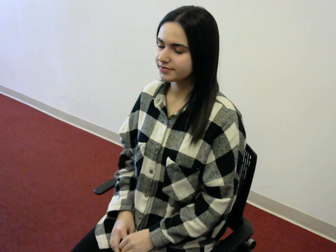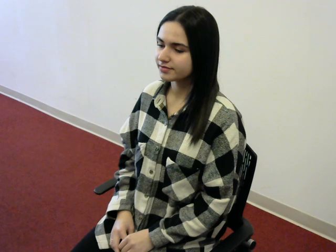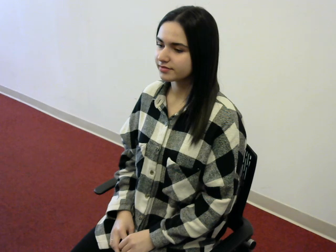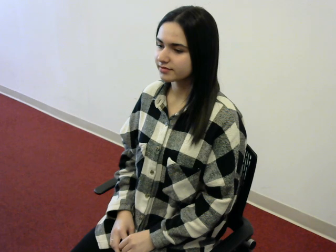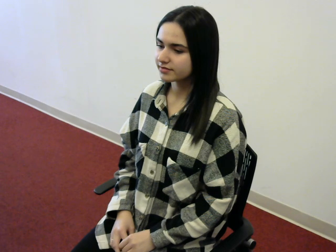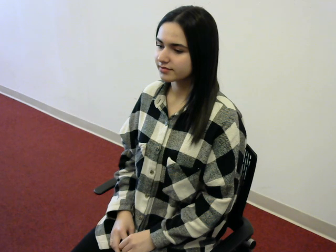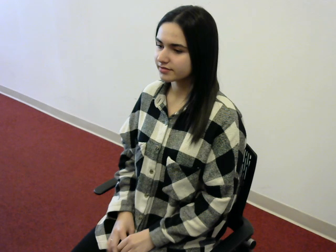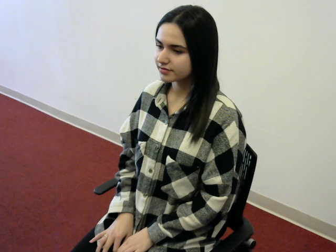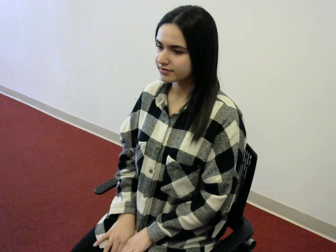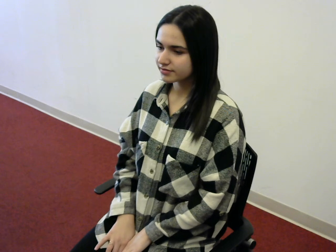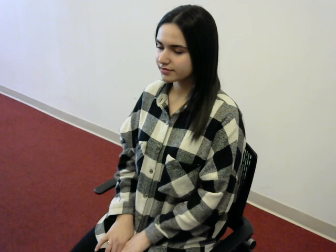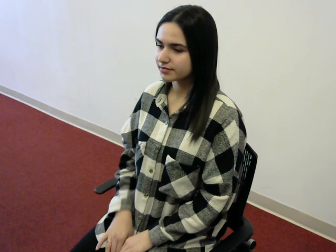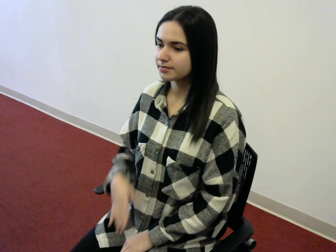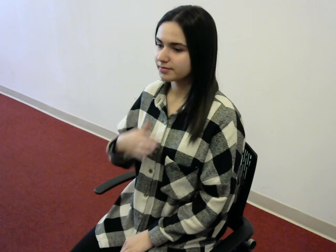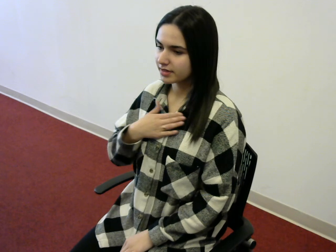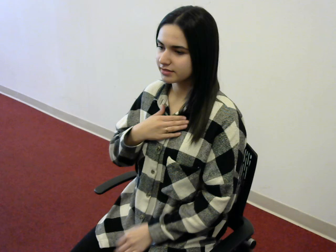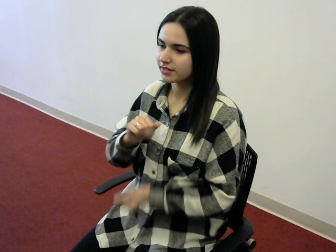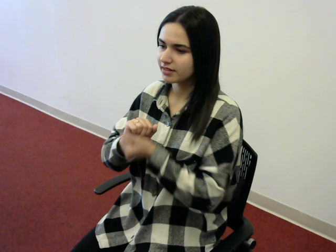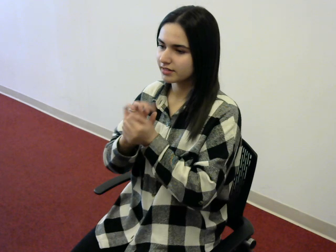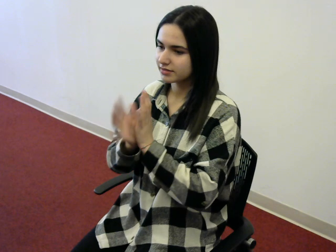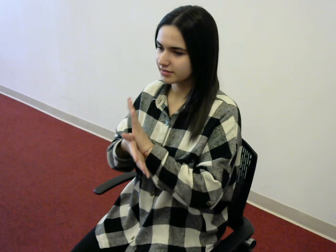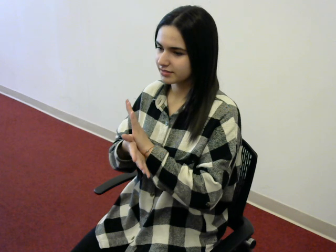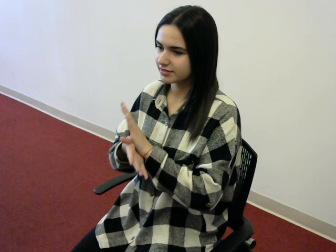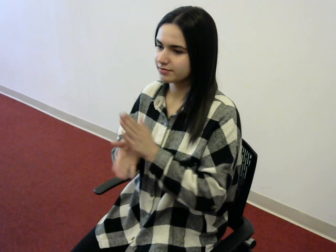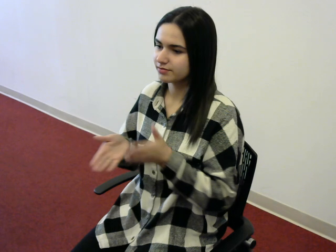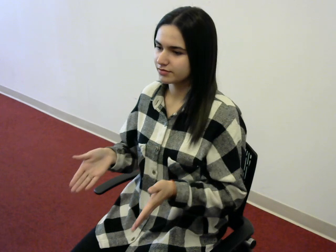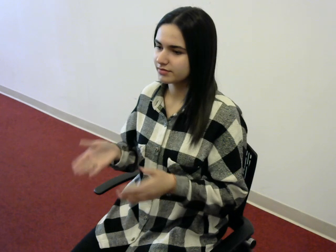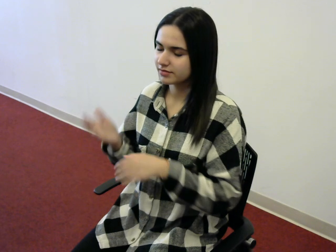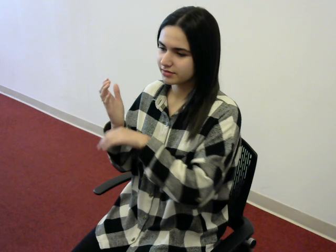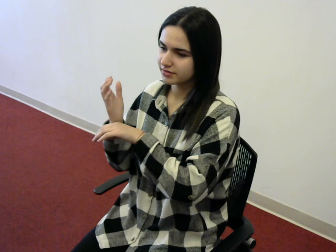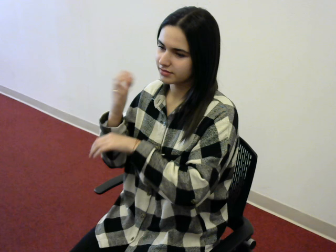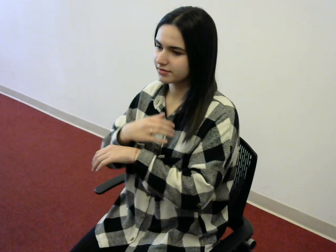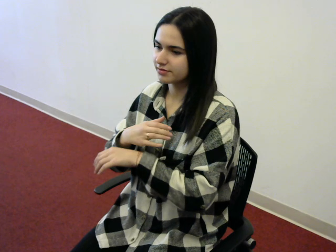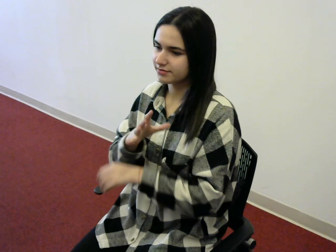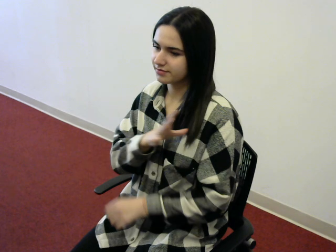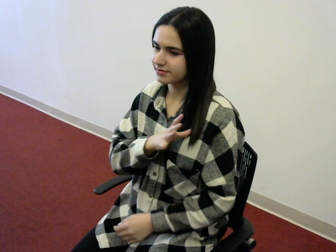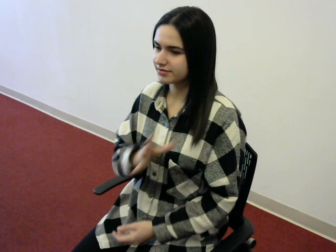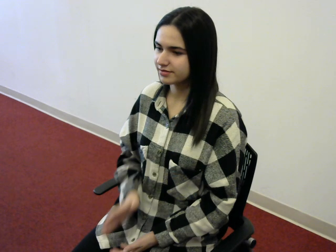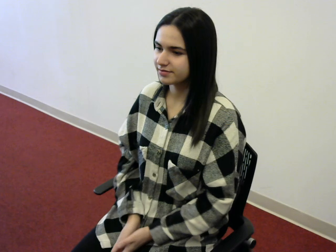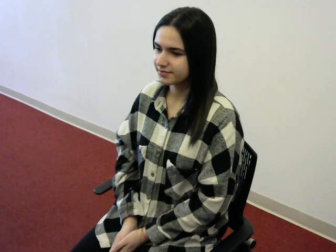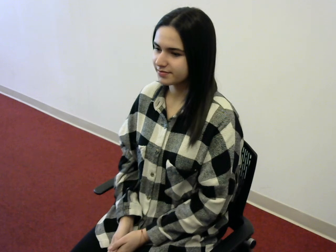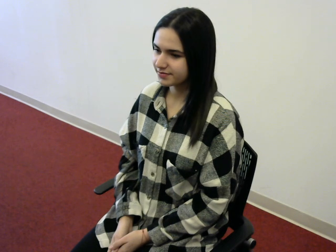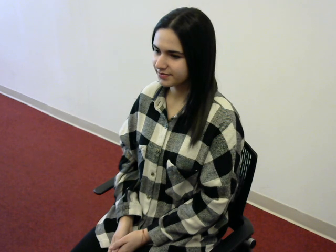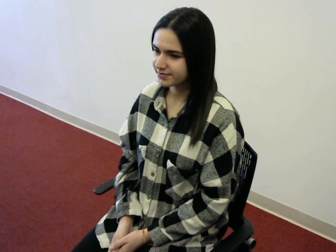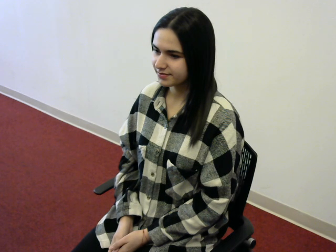Məni ASAN Xidmətdən bura göndəriblər